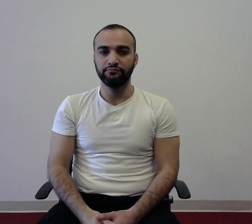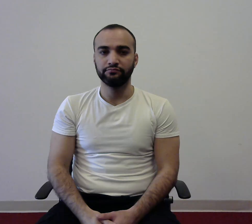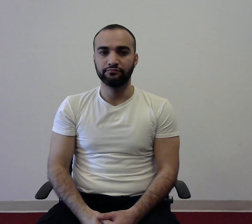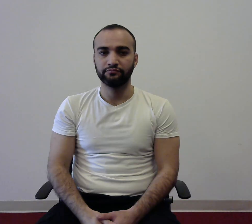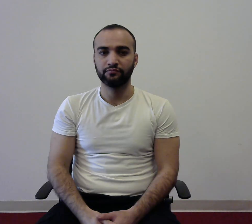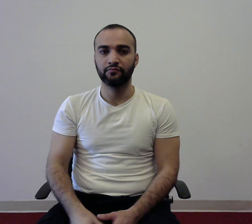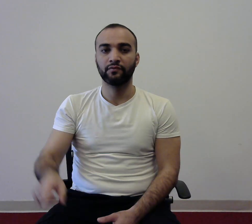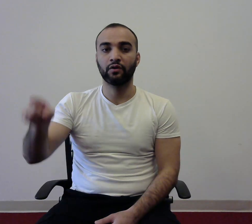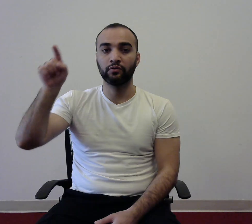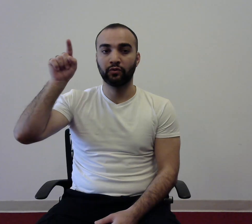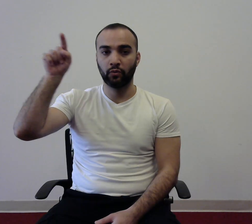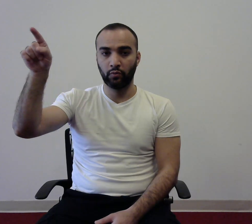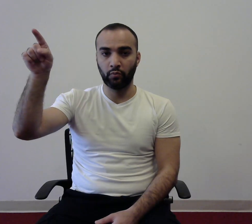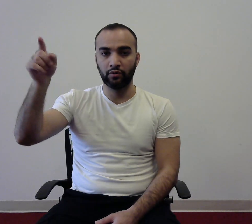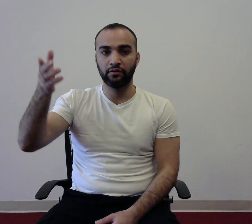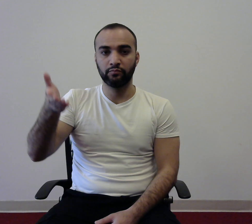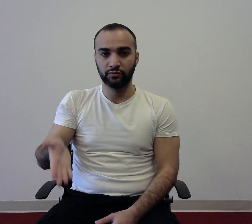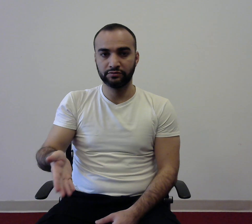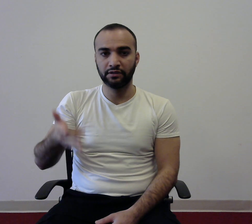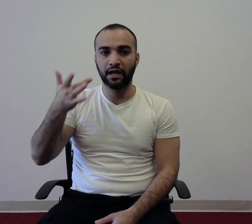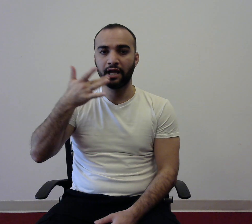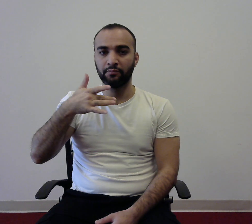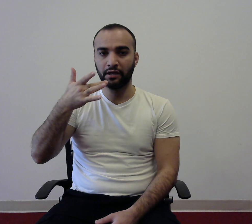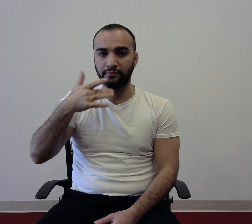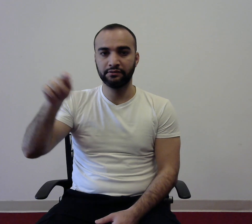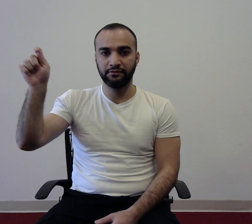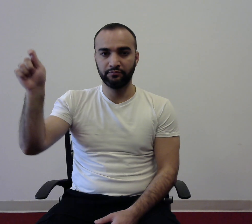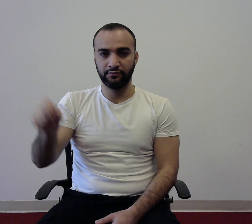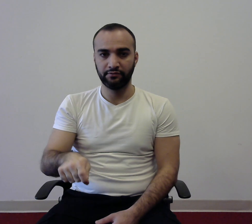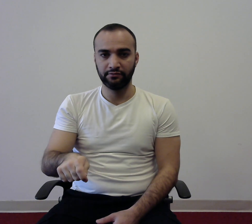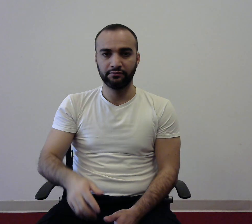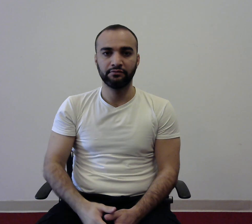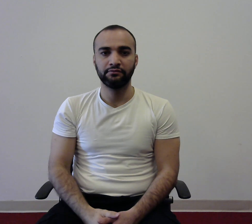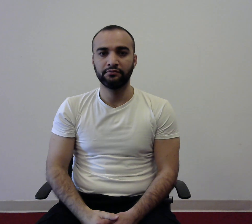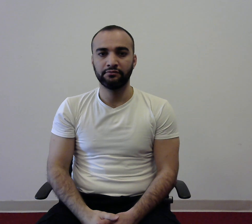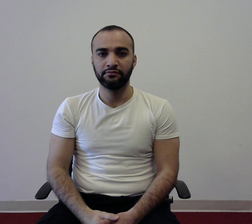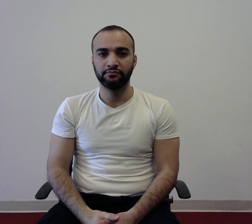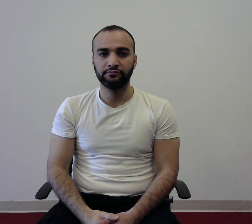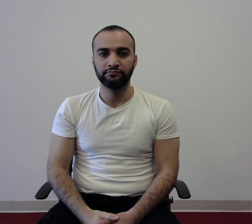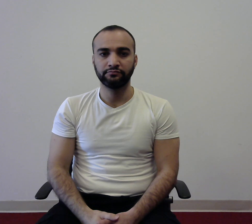O bura Amerikadan gəlib